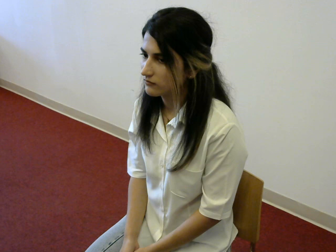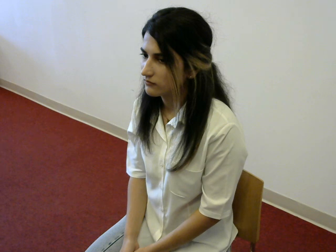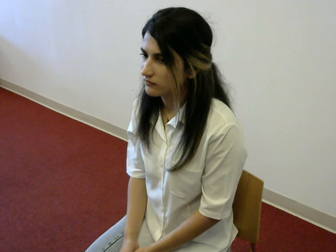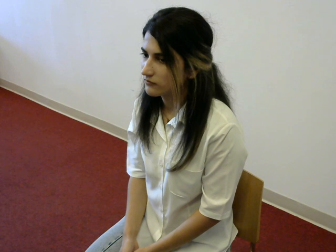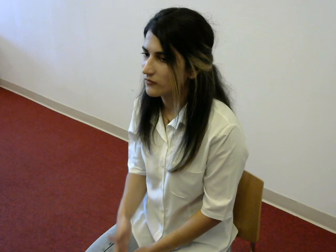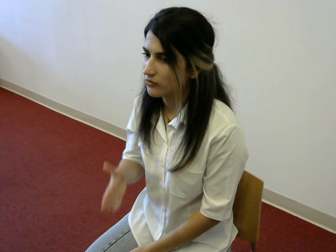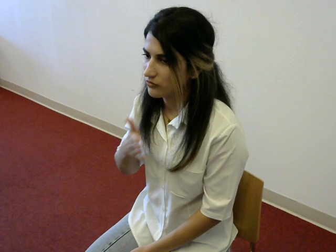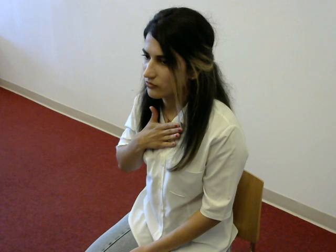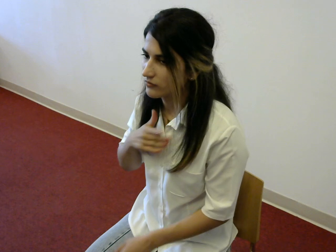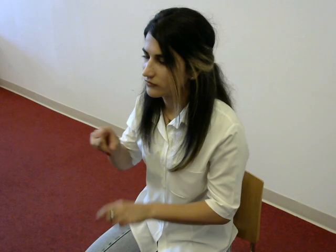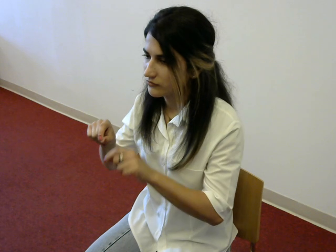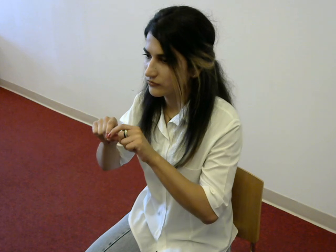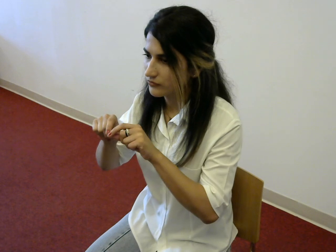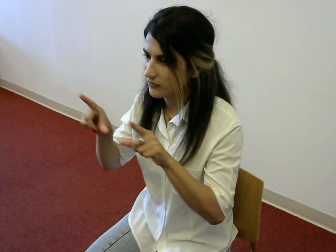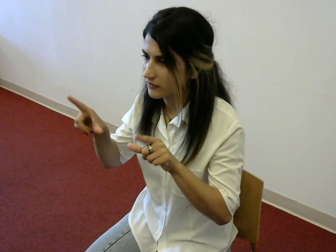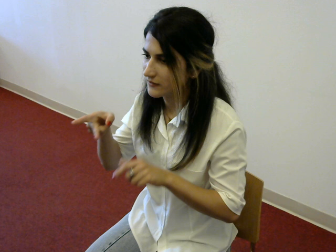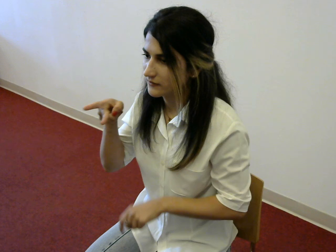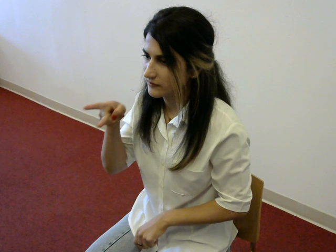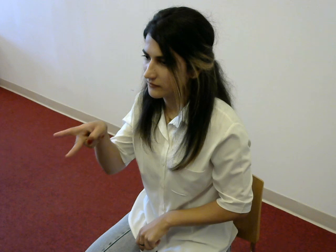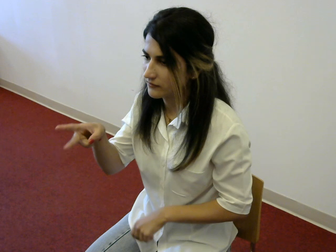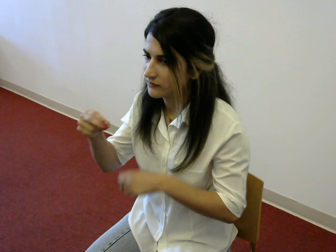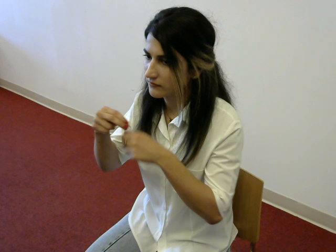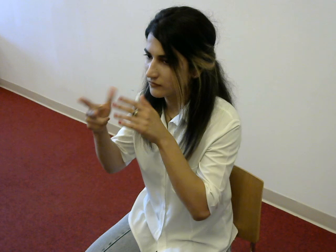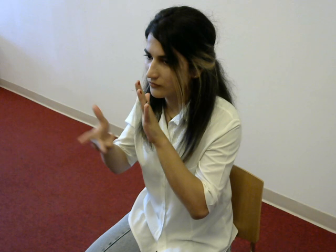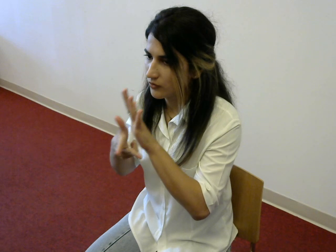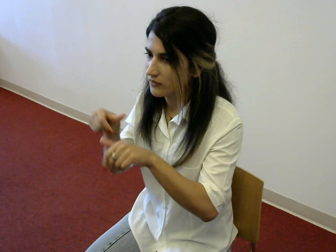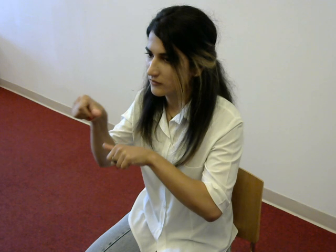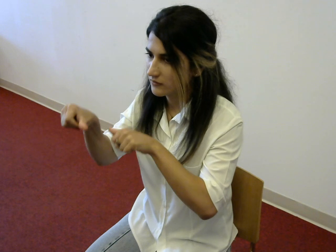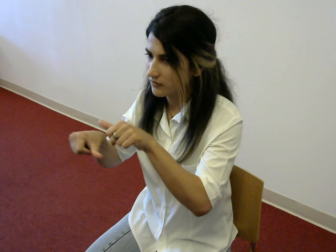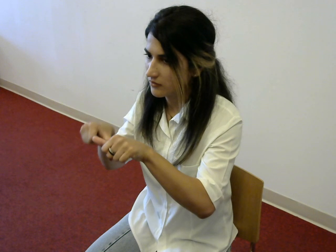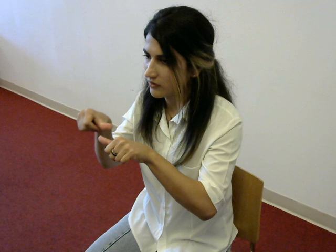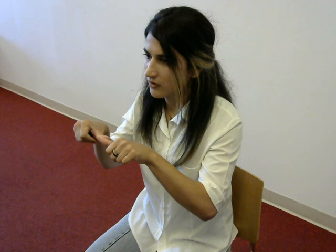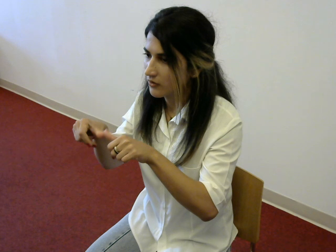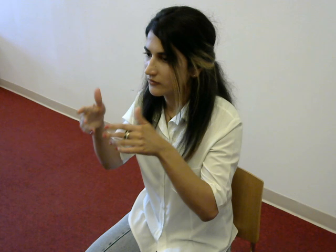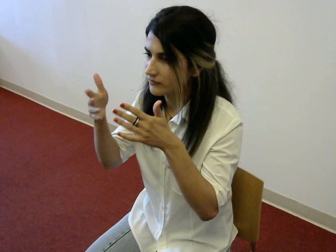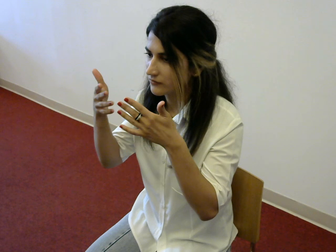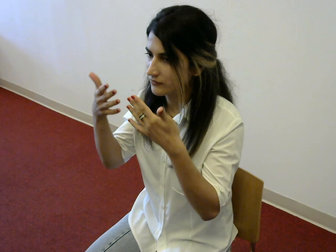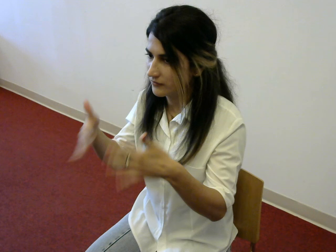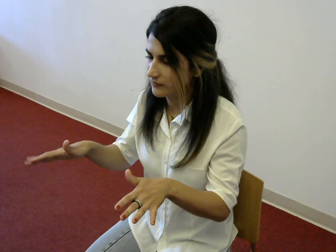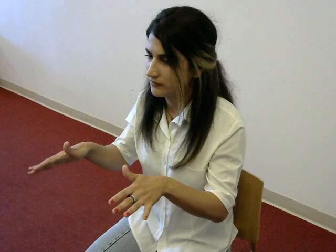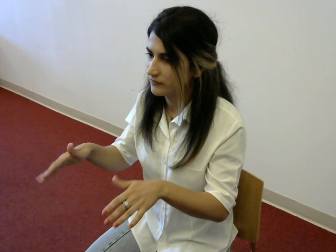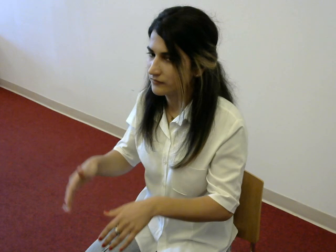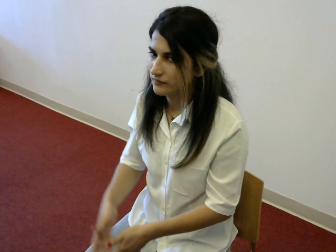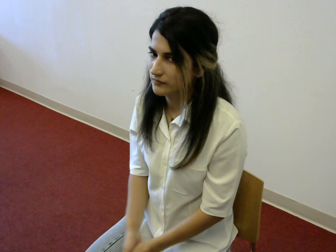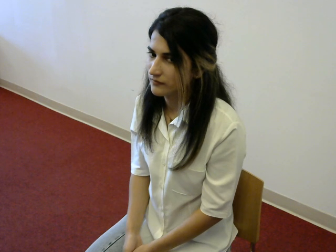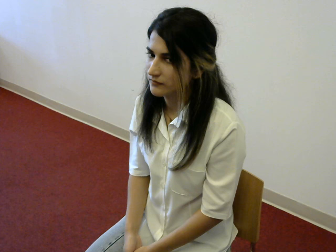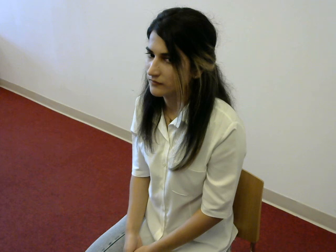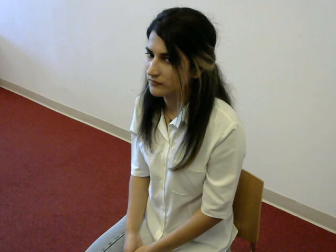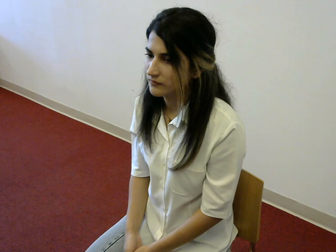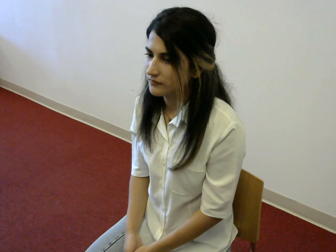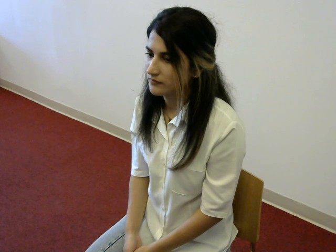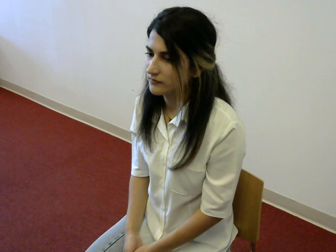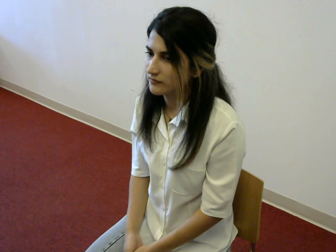Mən məktəbi 2018-ci ildə bitirmişəm